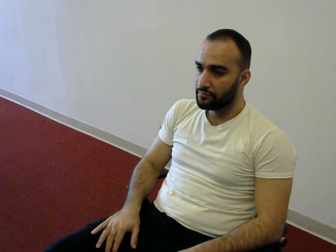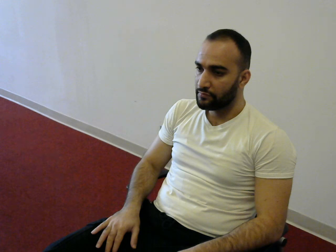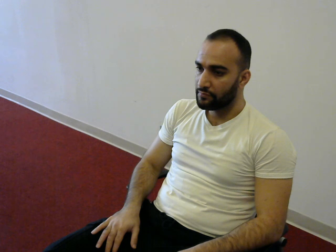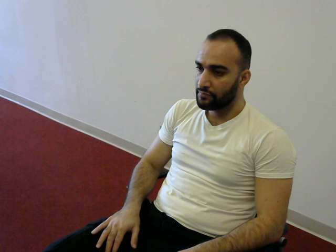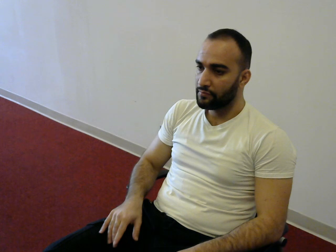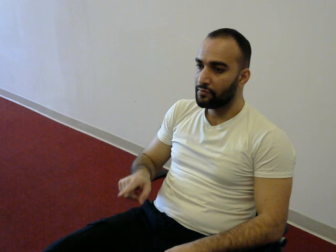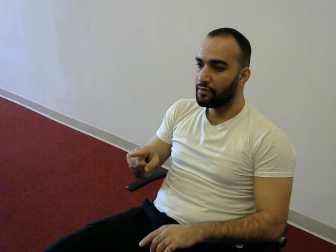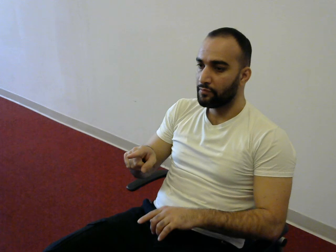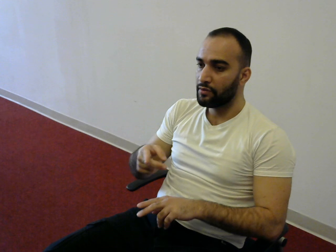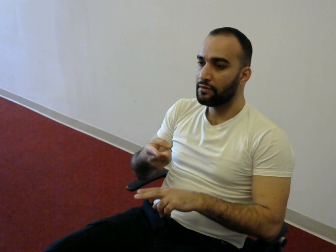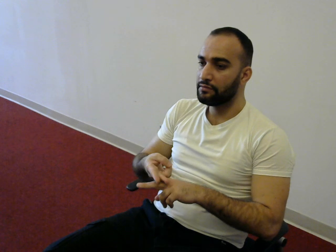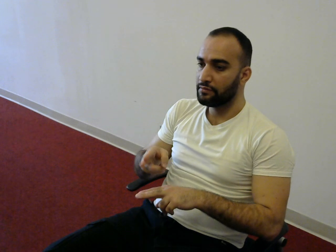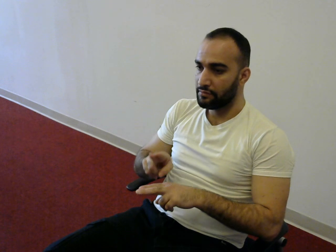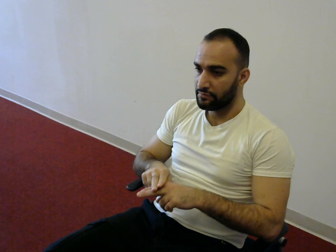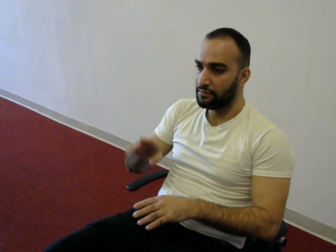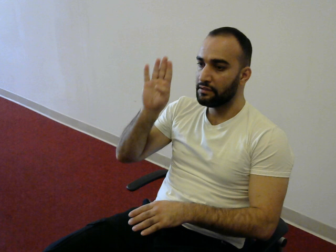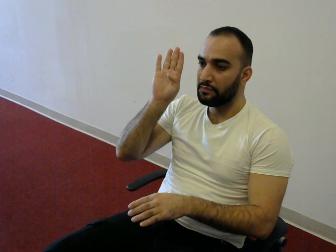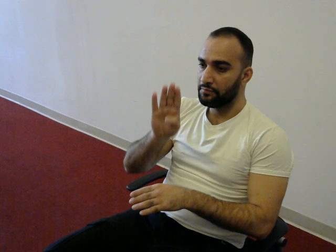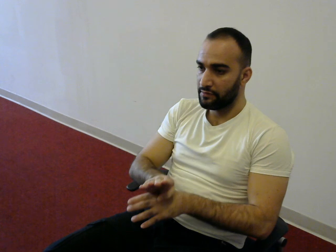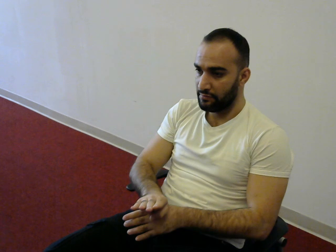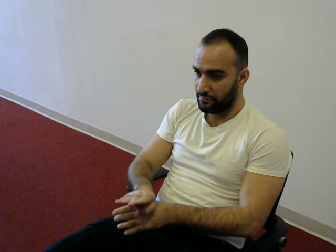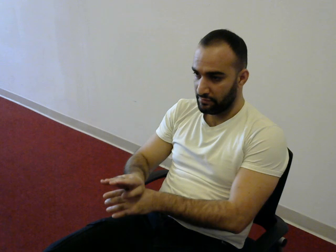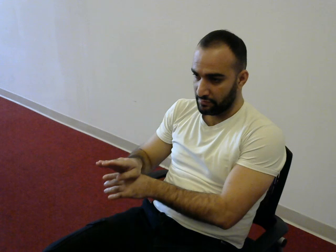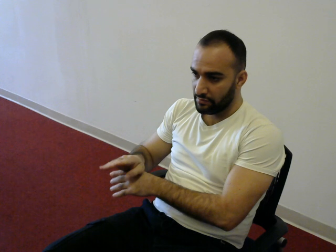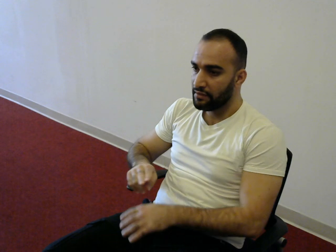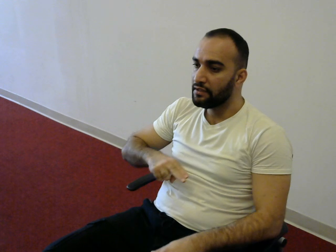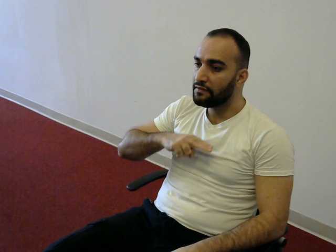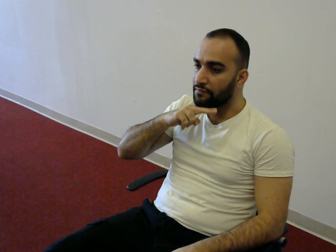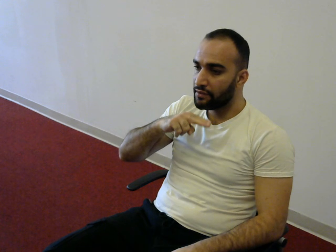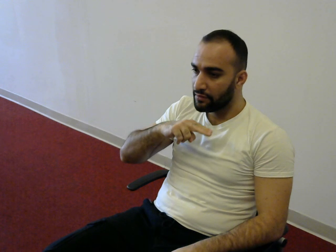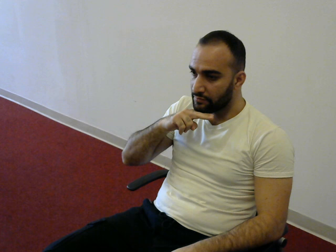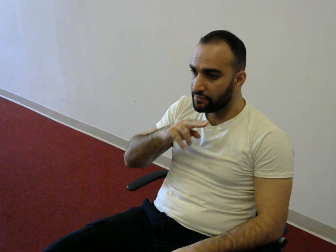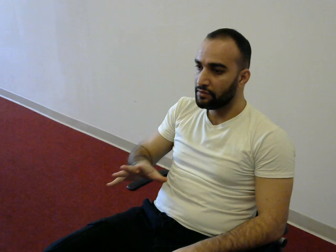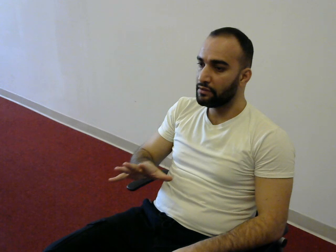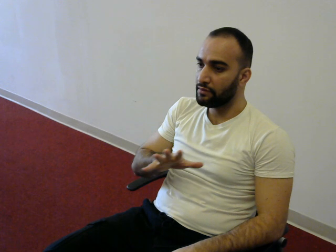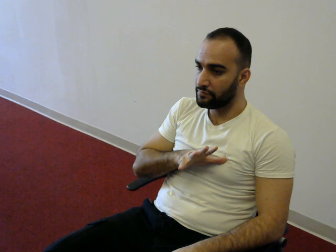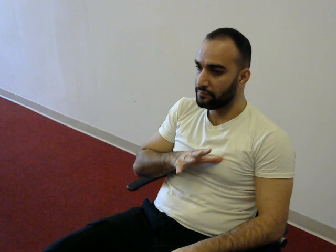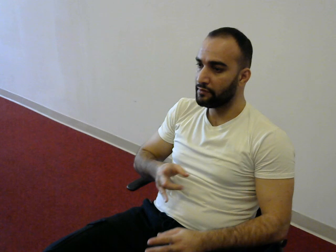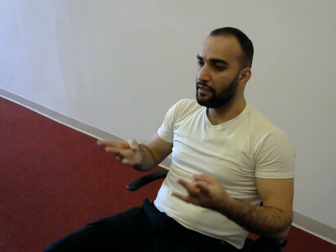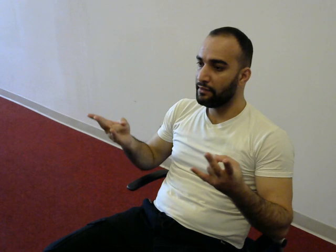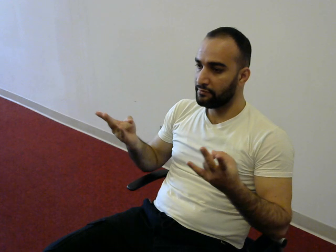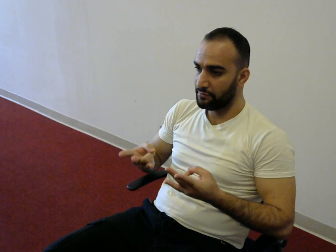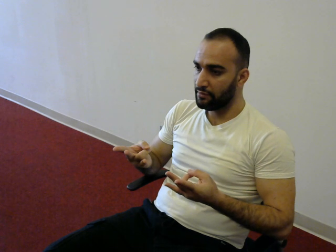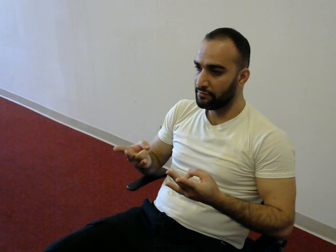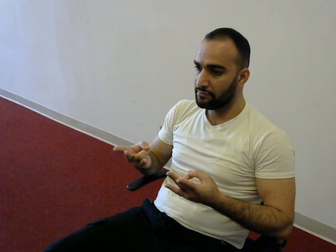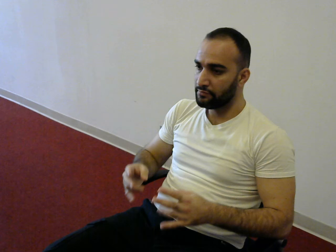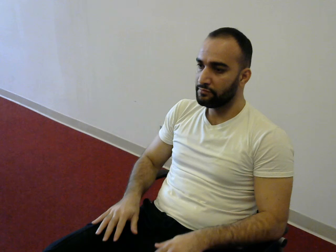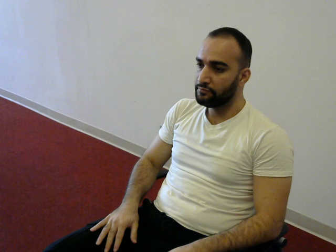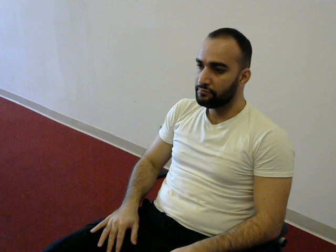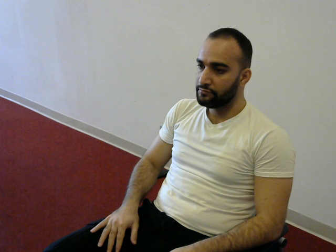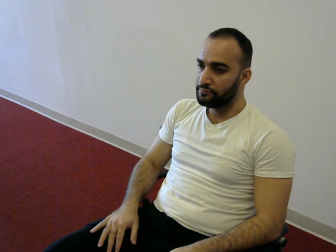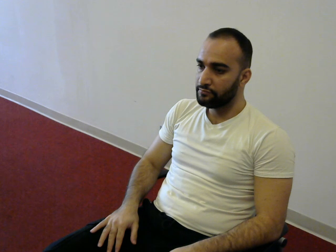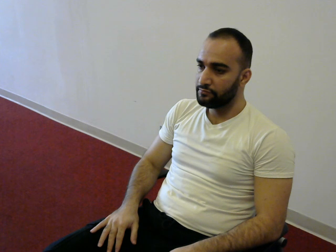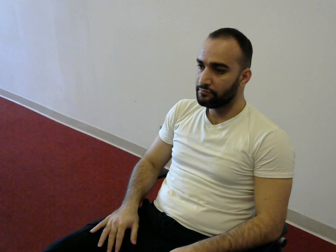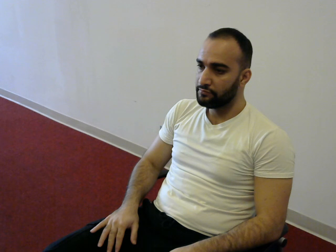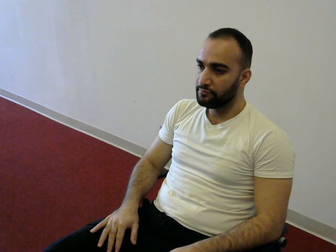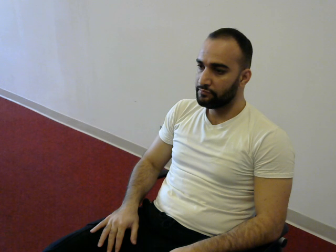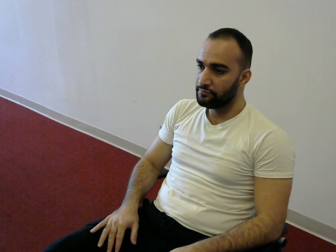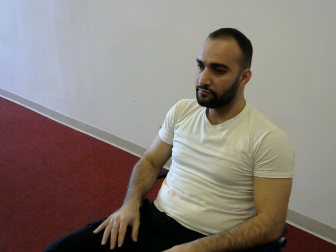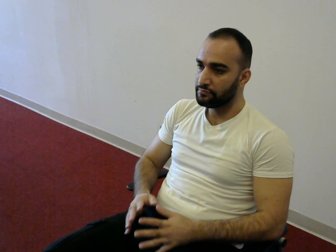Bu tapşırıqlarda diqqətli olmaq lazımdır